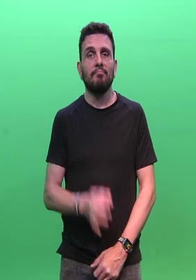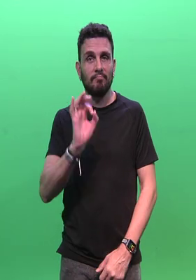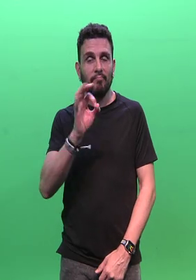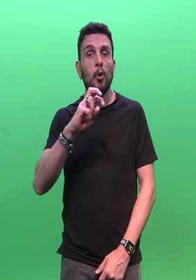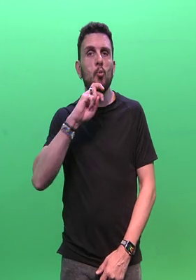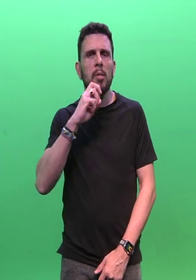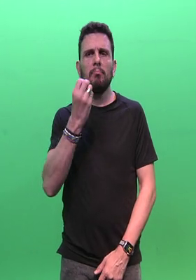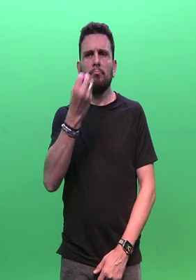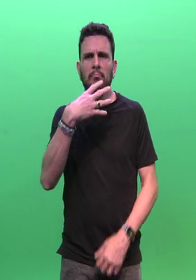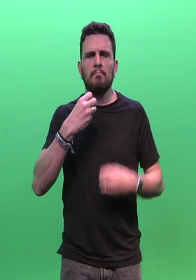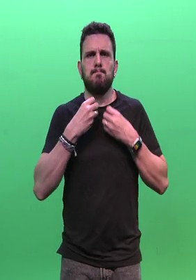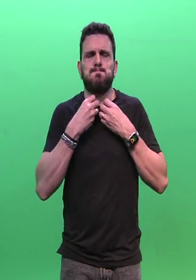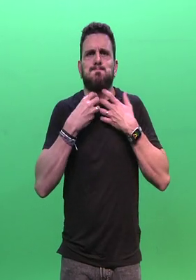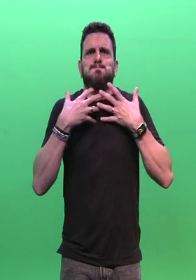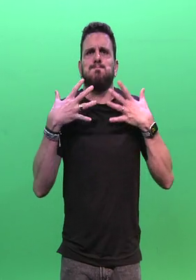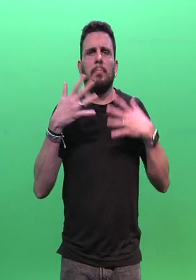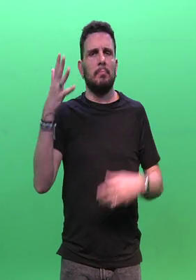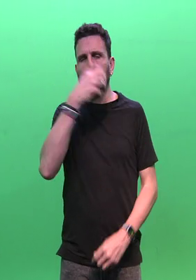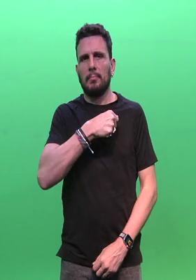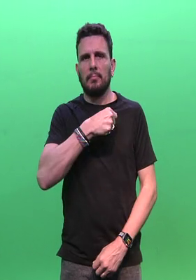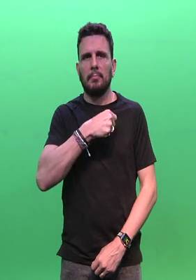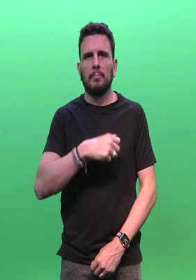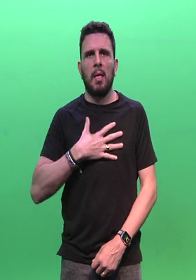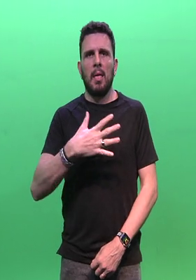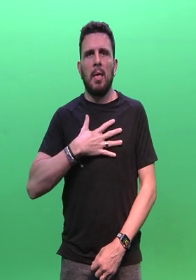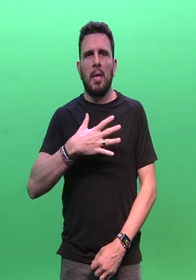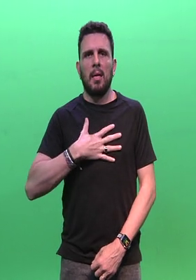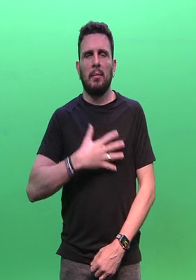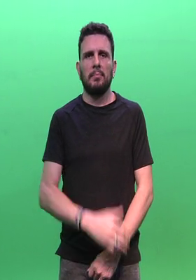Si em vaig menjar una nou i se'm va inflar el coll, no podia respirar.